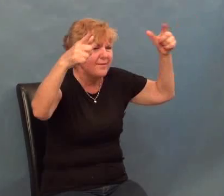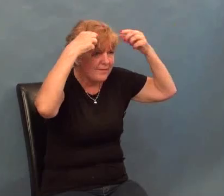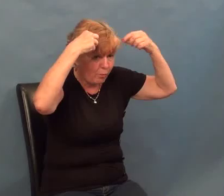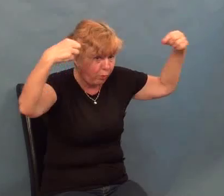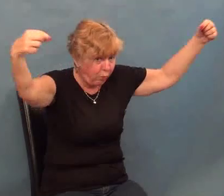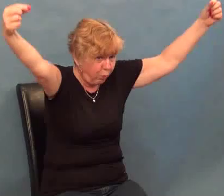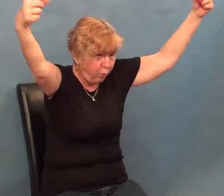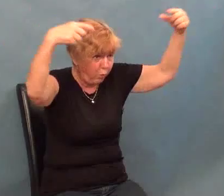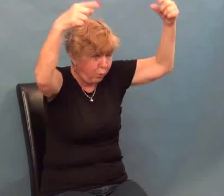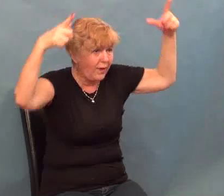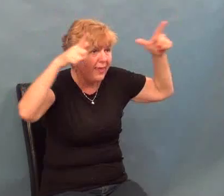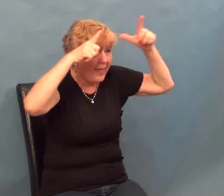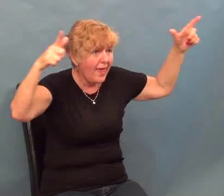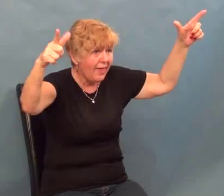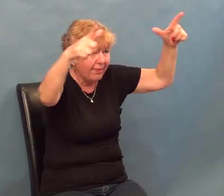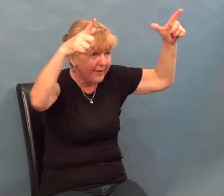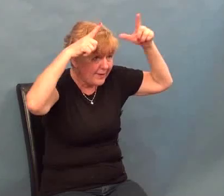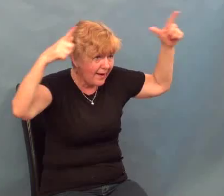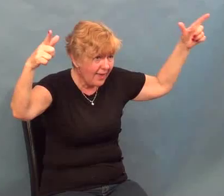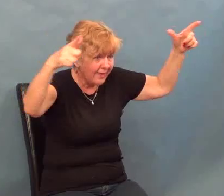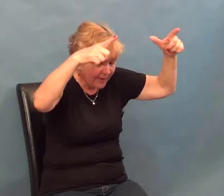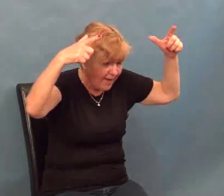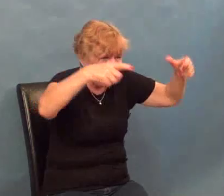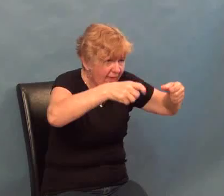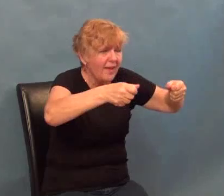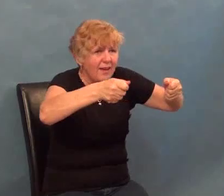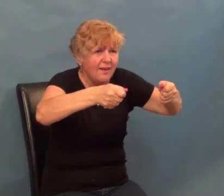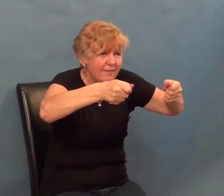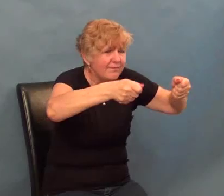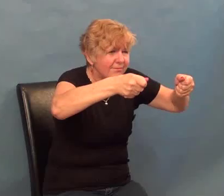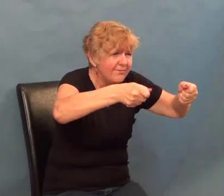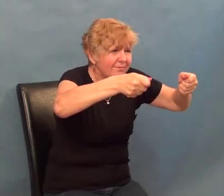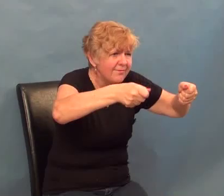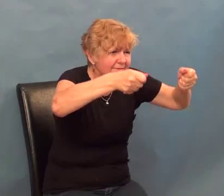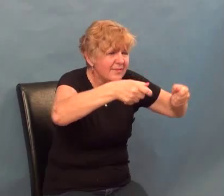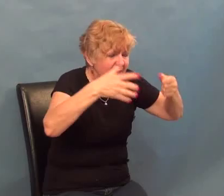Jeleń z dużymi rogami.